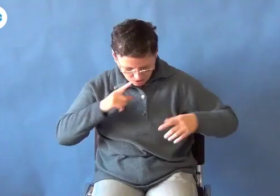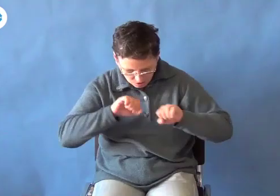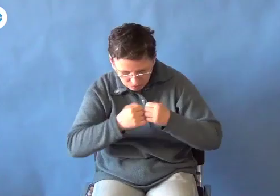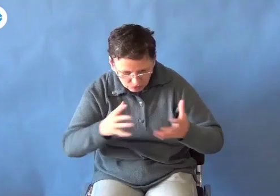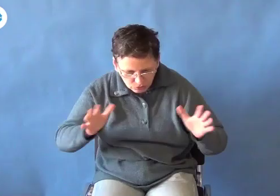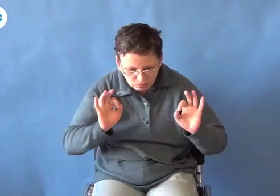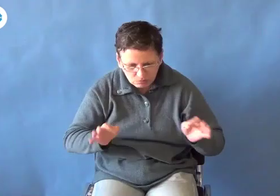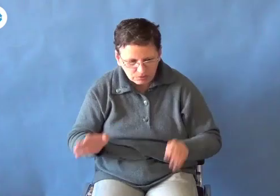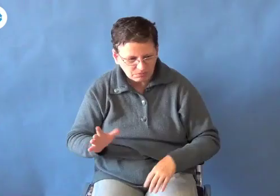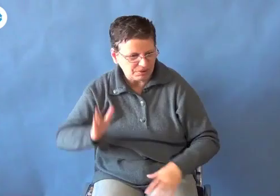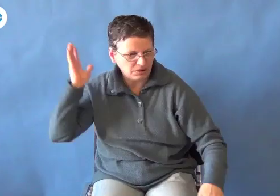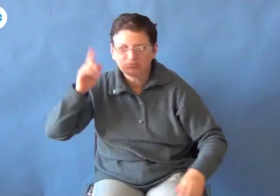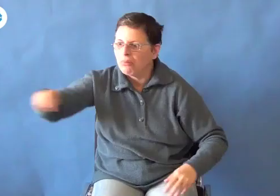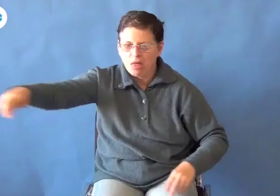Sprawdza, czy staruszka czegoś nie złamała.